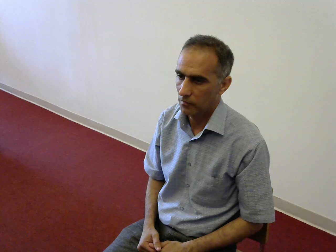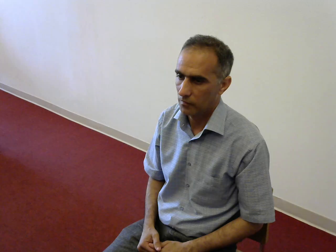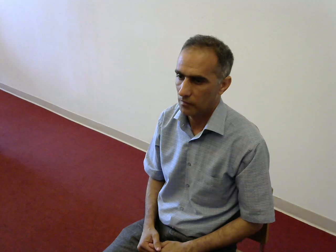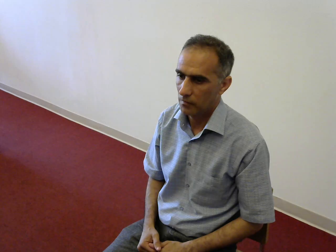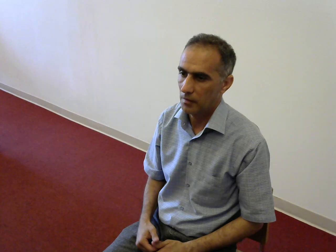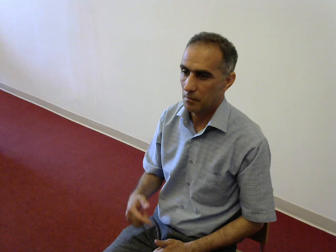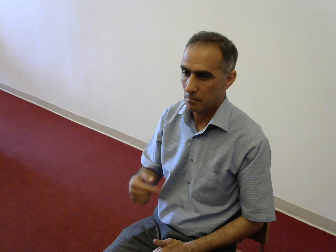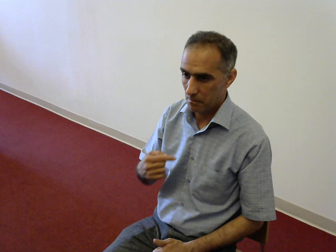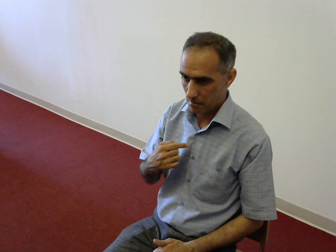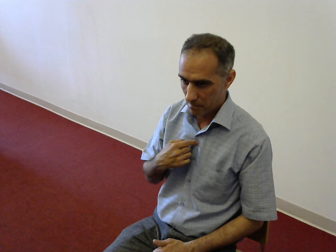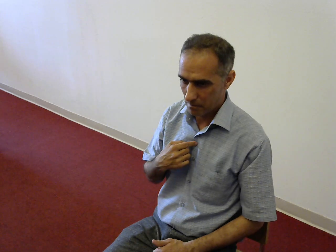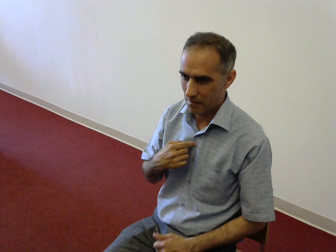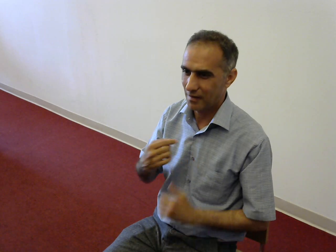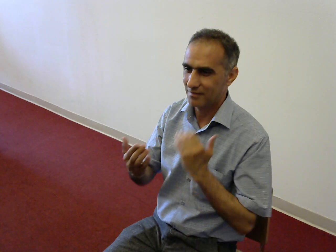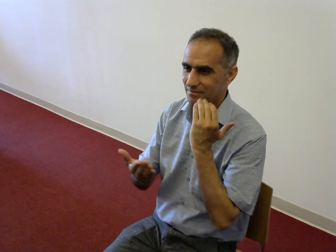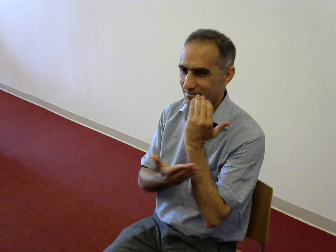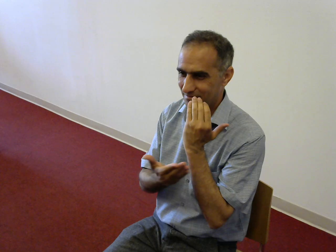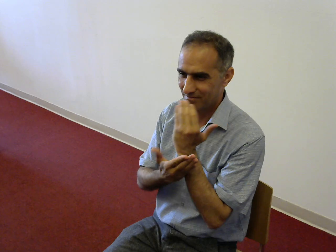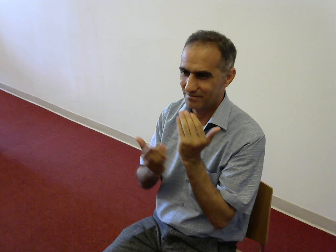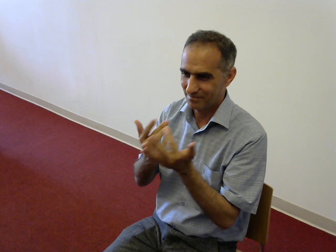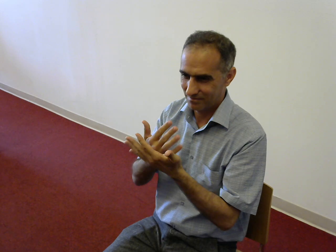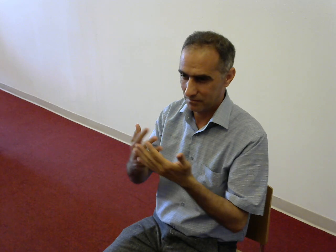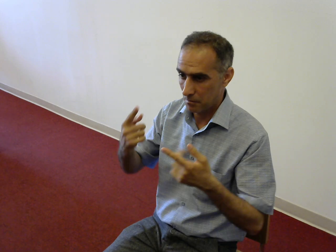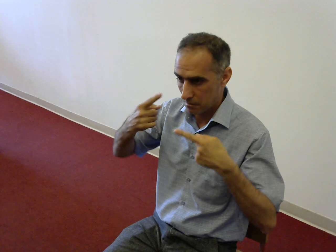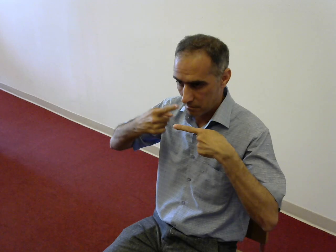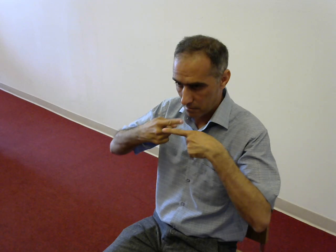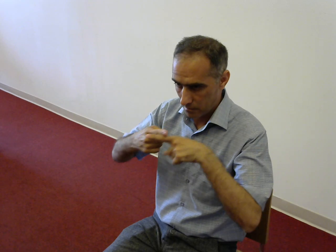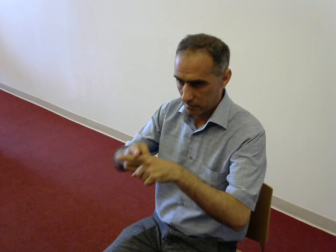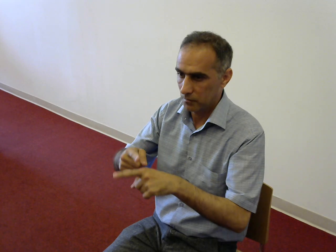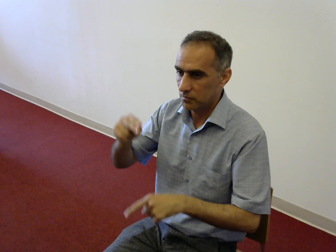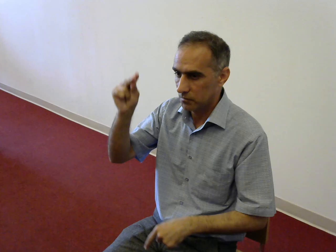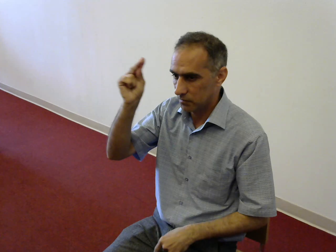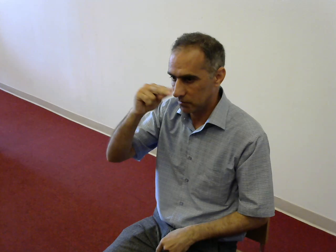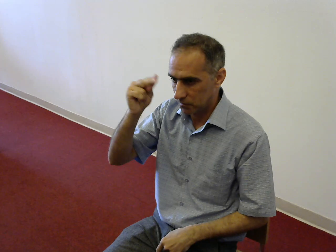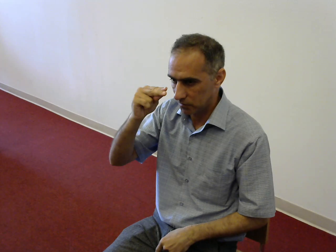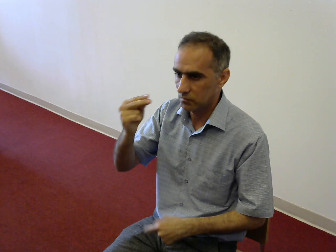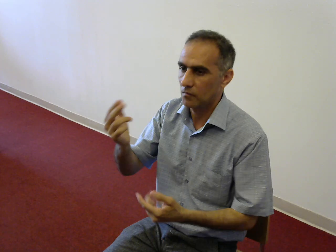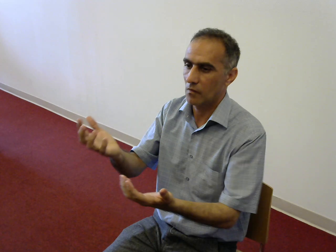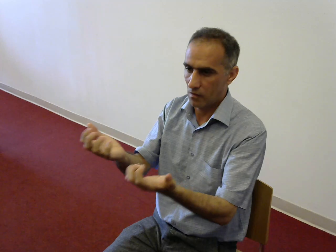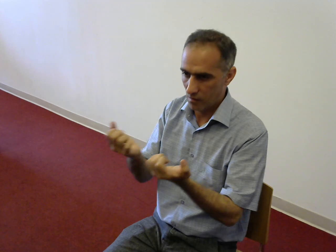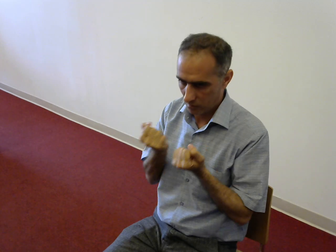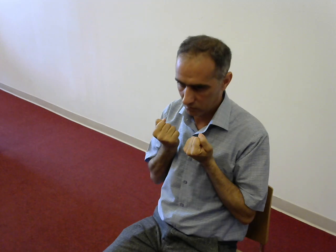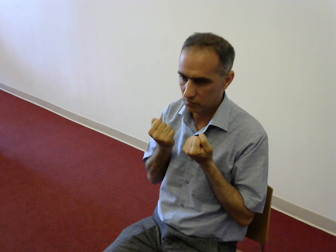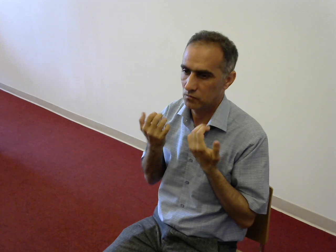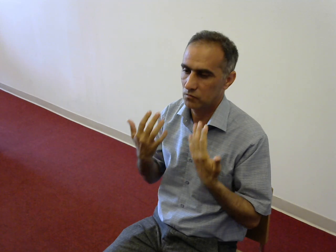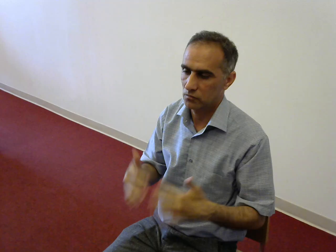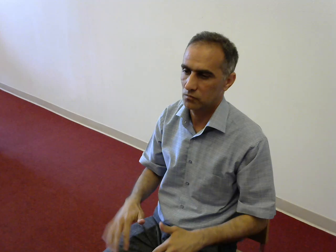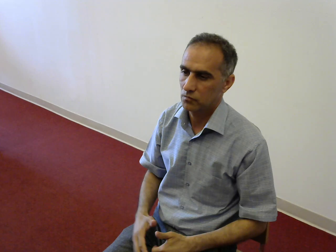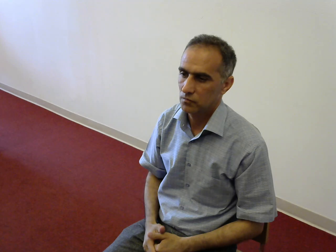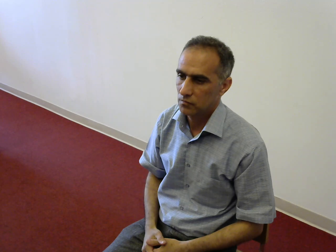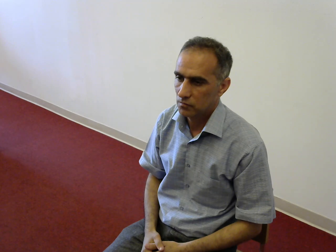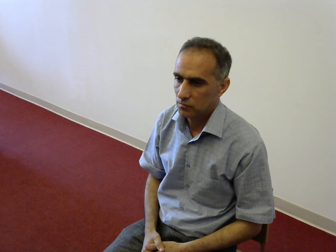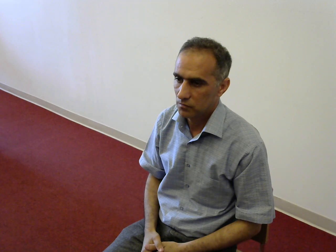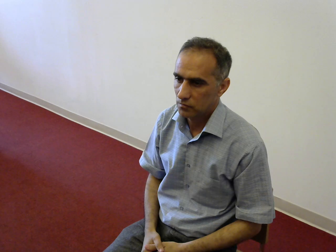Mən dülgər peşəsinin təhsilini almışam